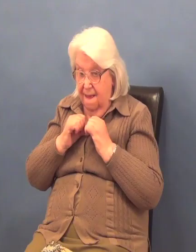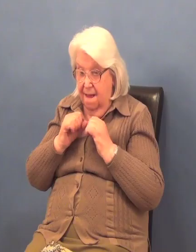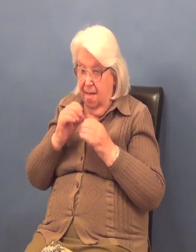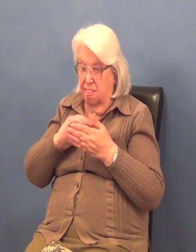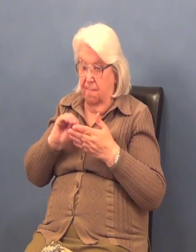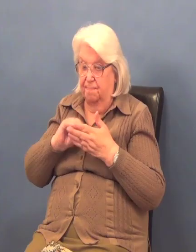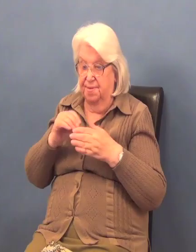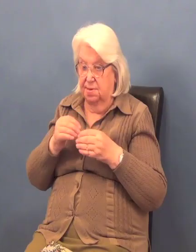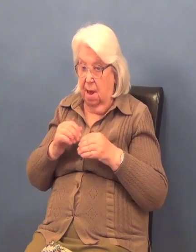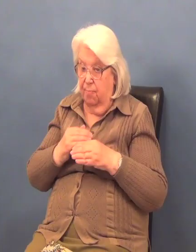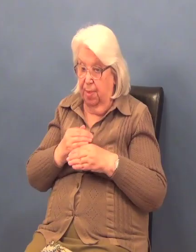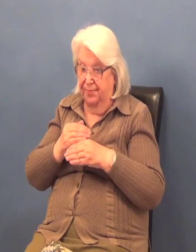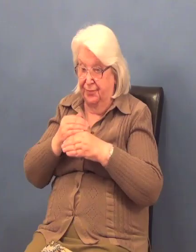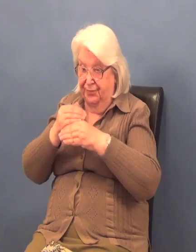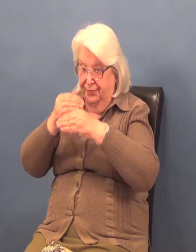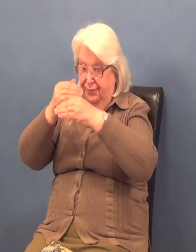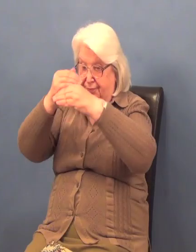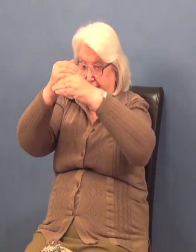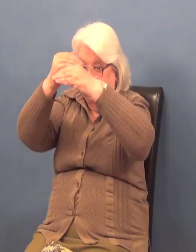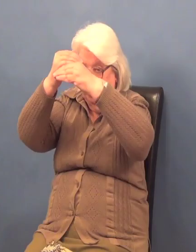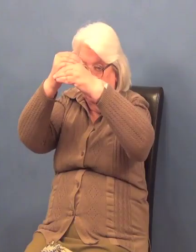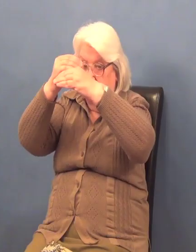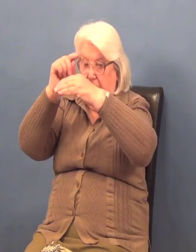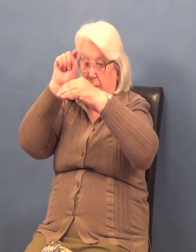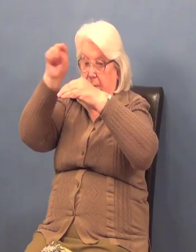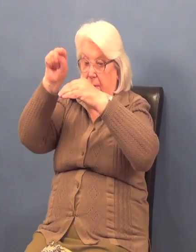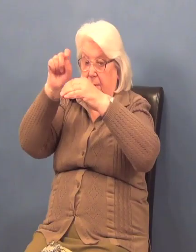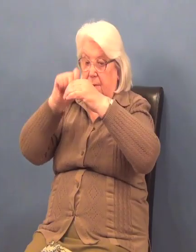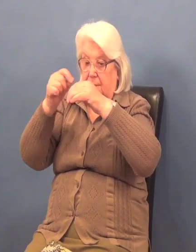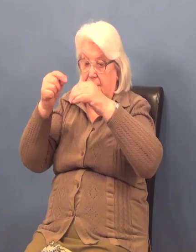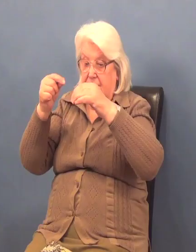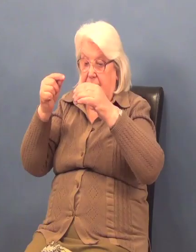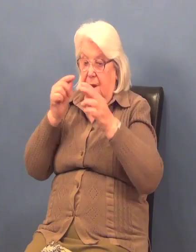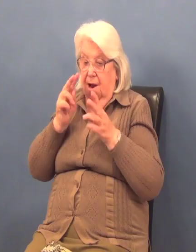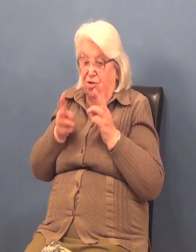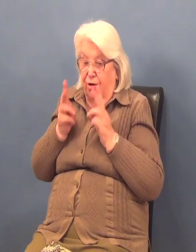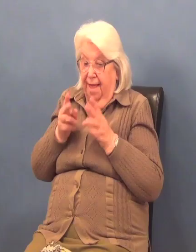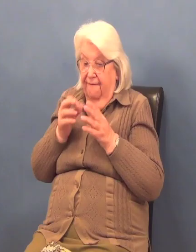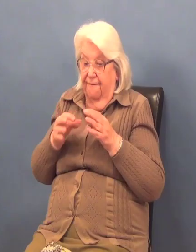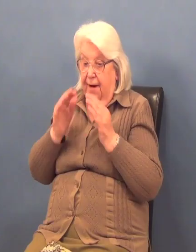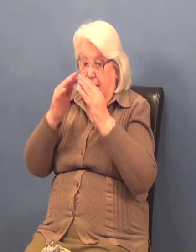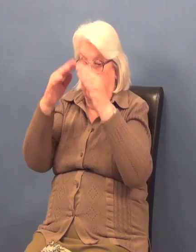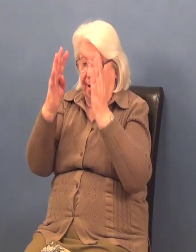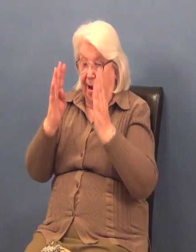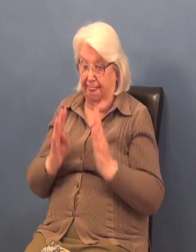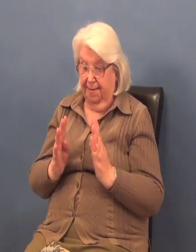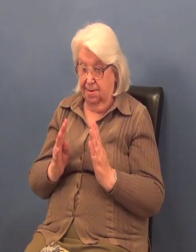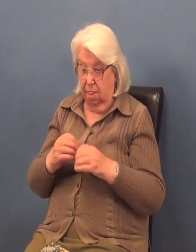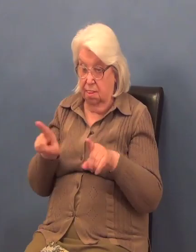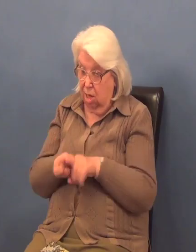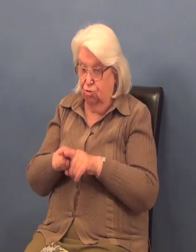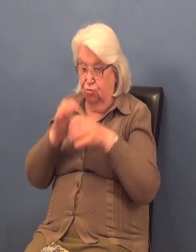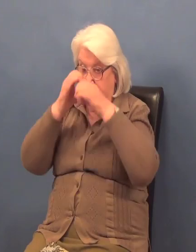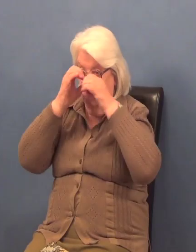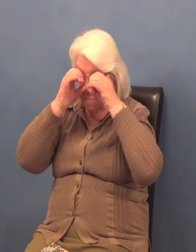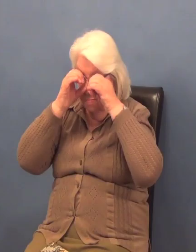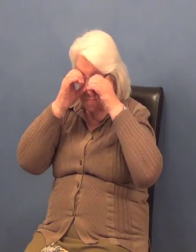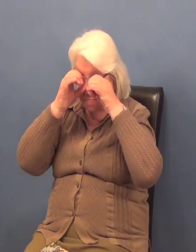Jakieś napisy, a potem scena idzie w górę, a tam jest kaczka w klatce, która też patrzy przez lornetkę.